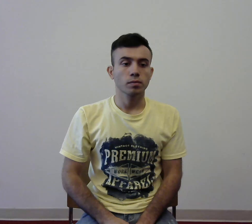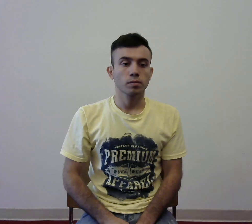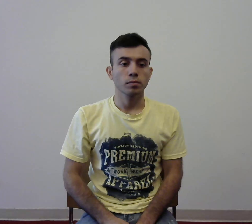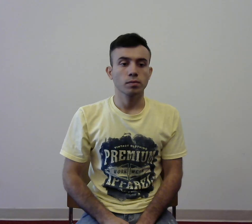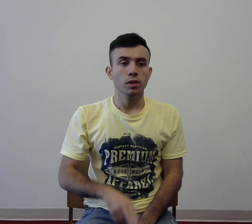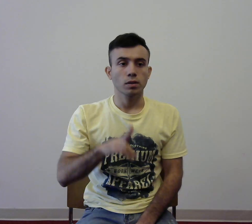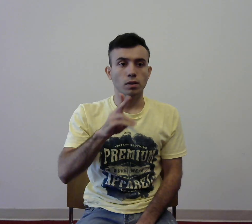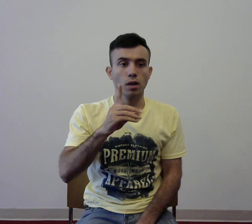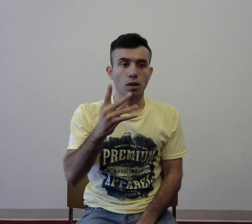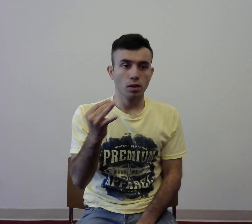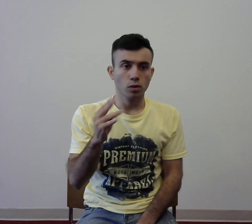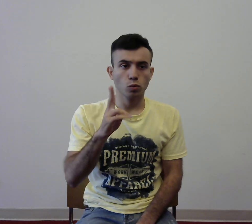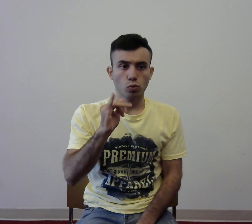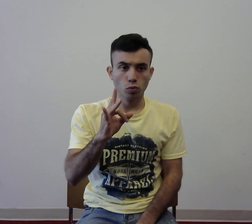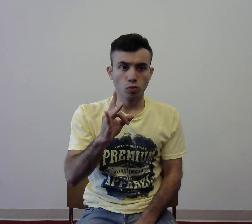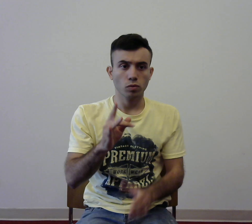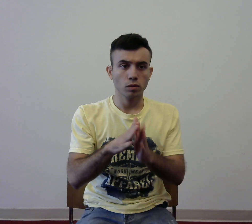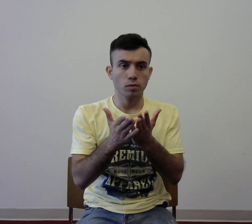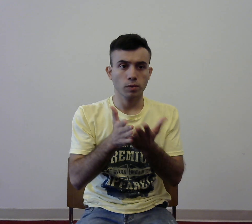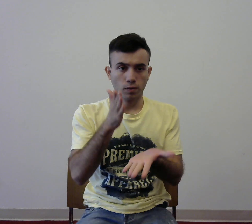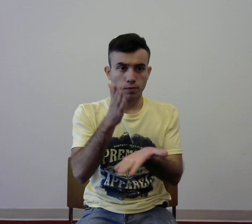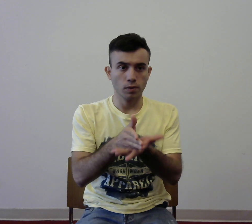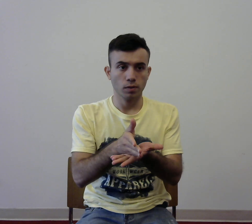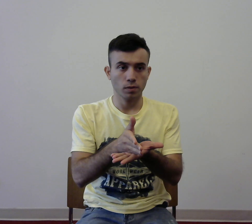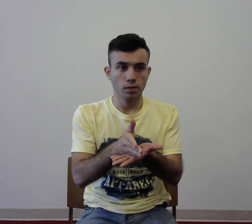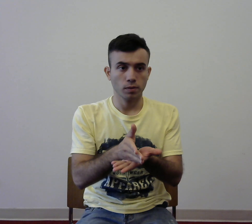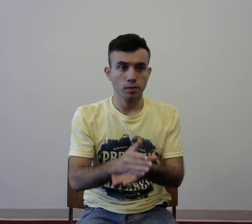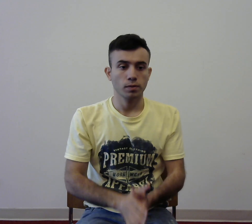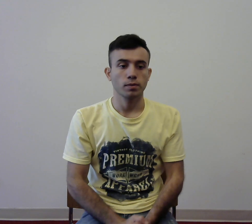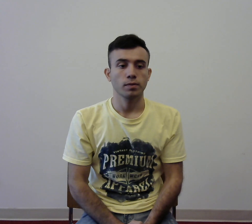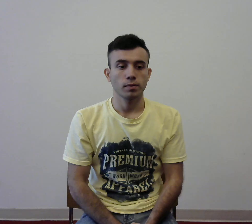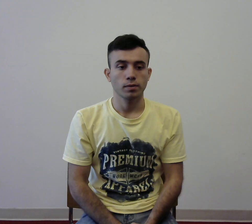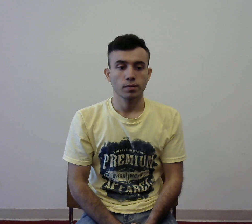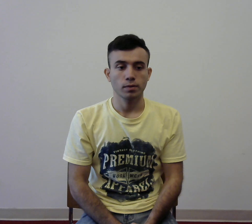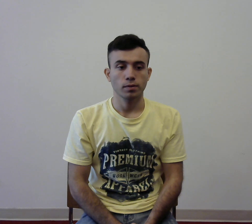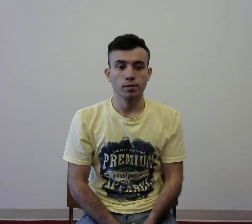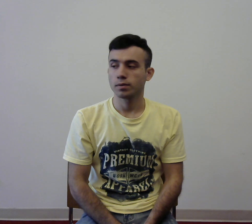Sizdə "Dəli Kür" kitabı var?